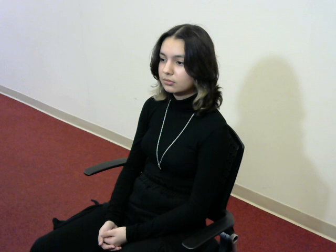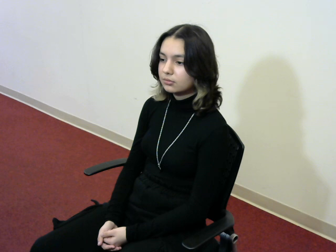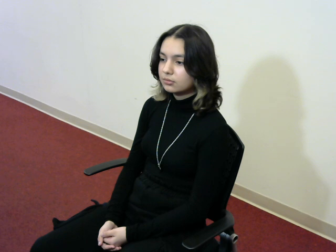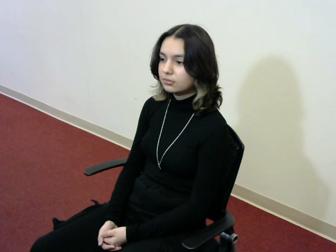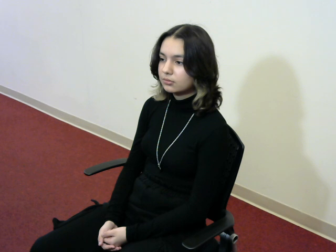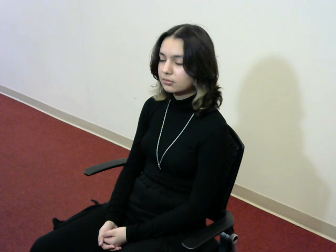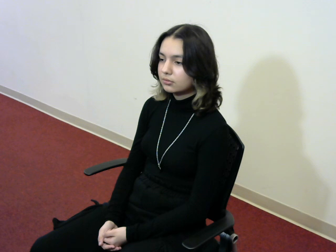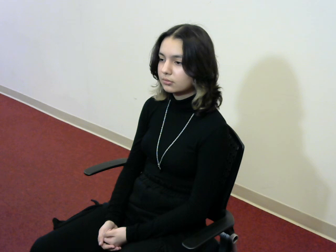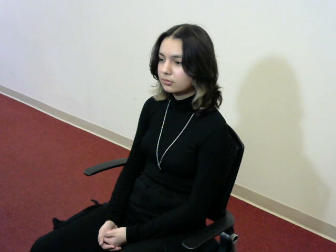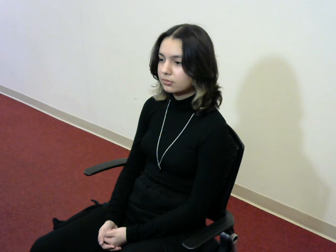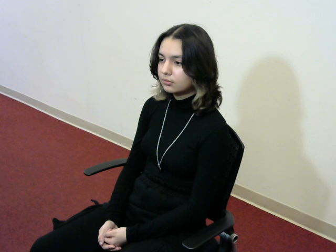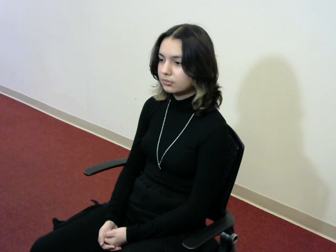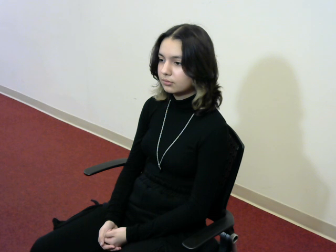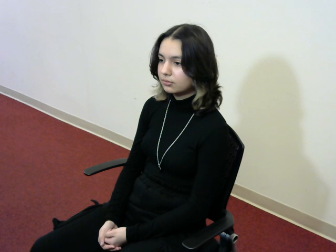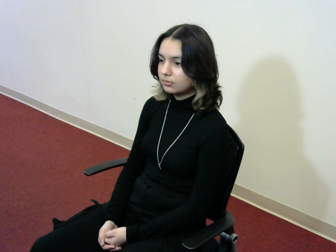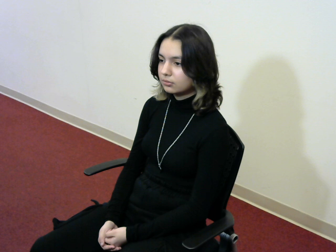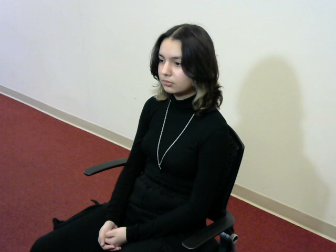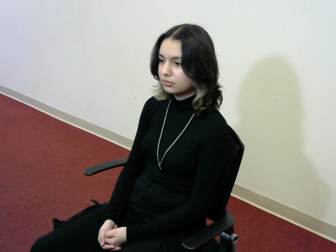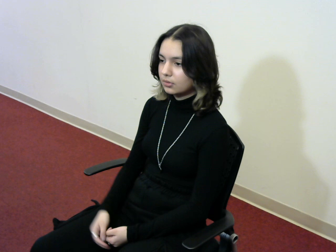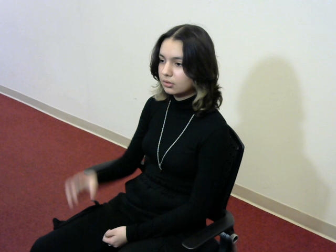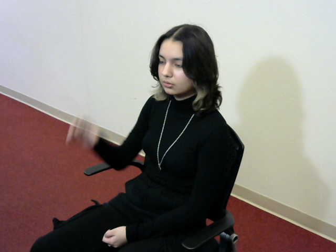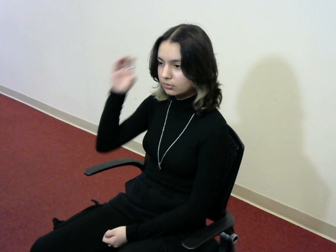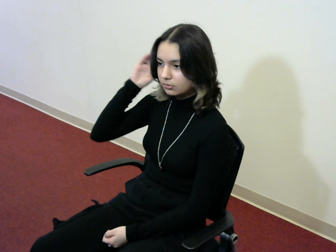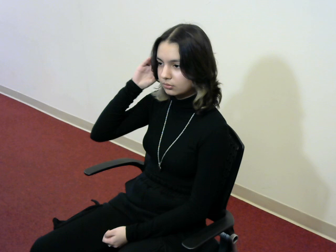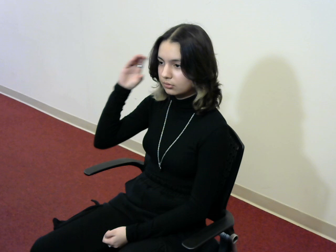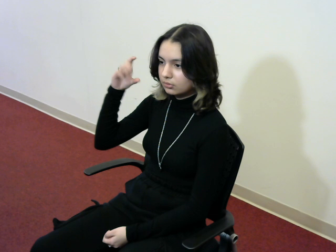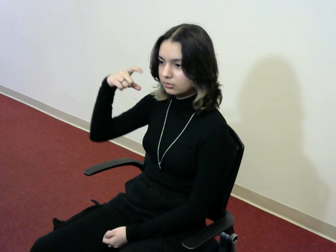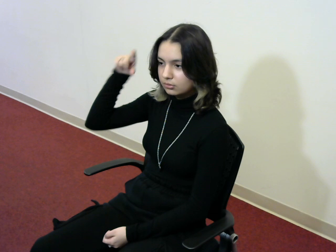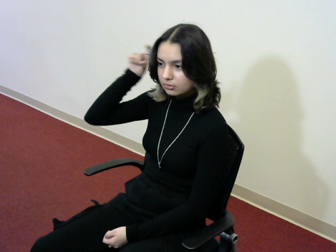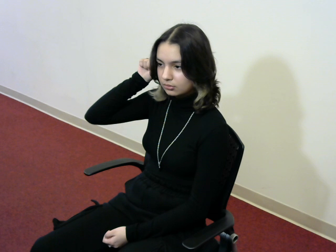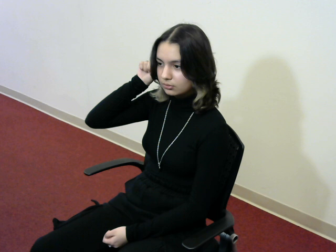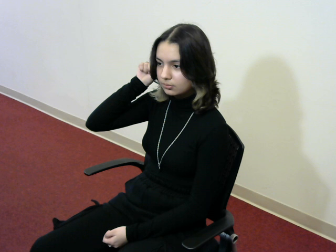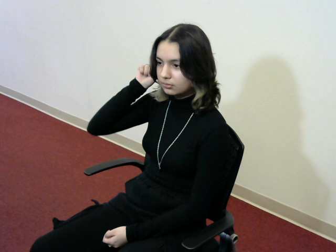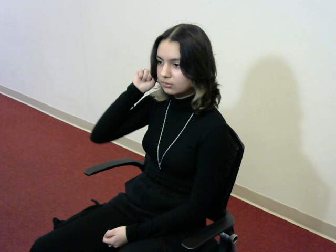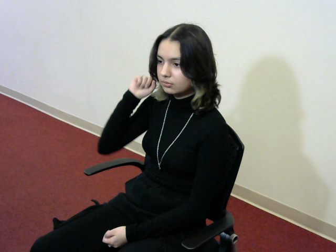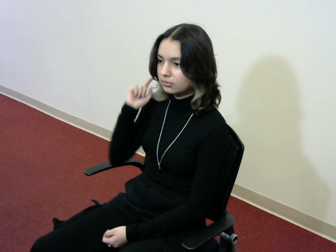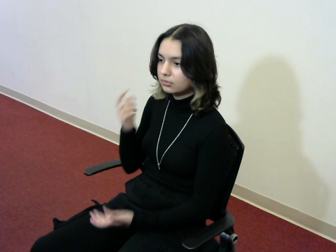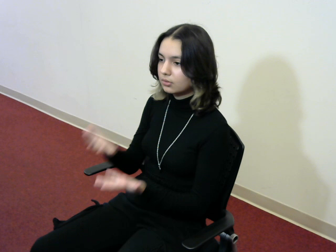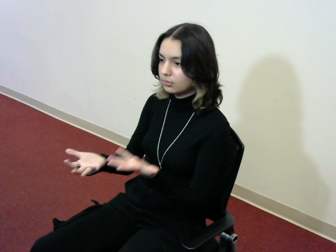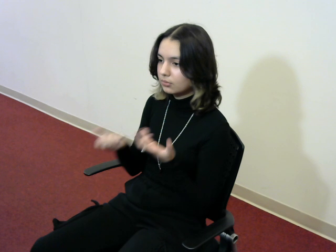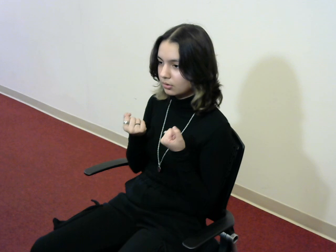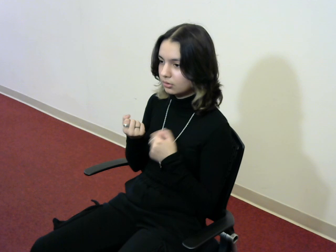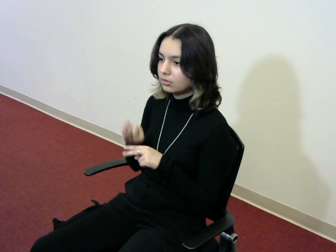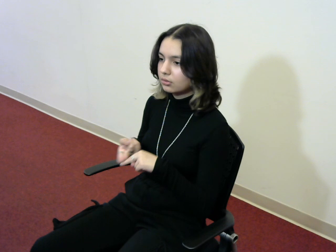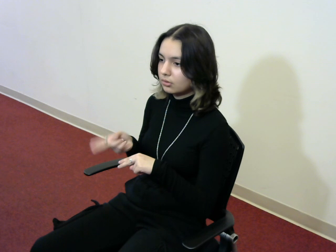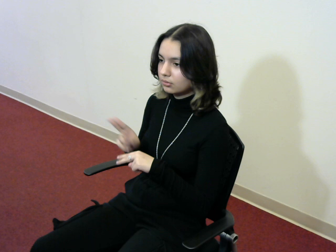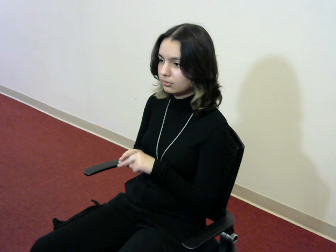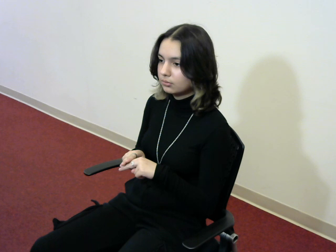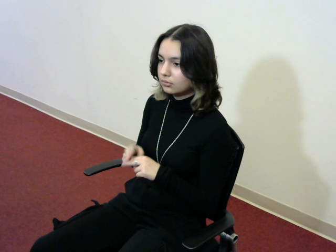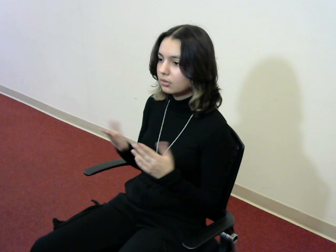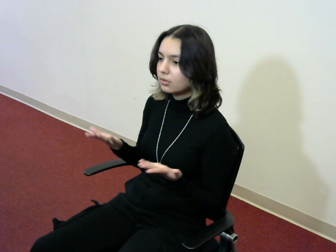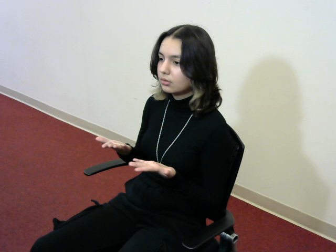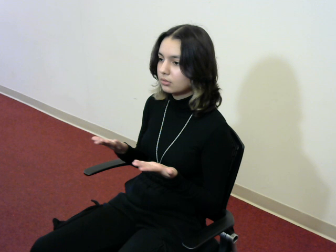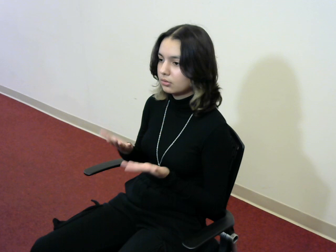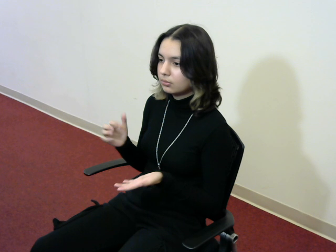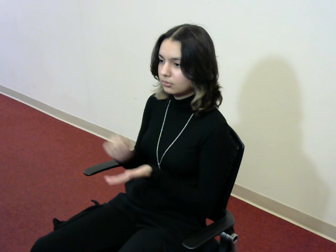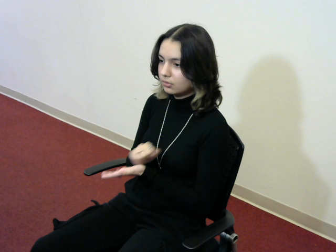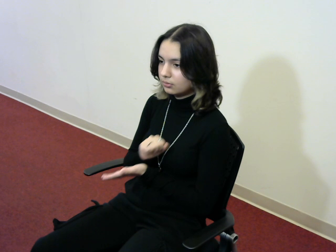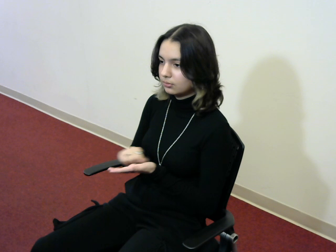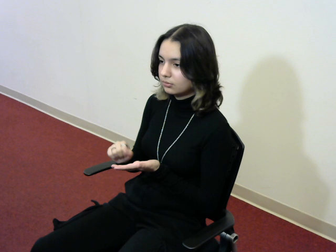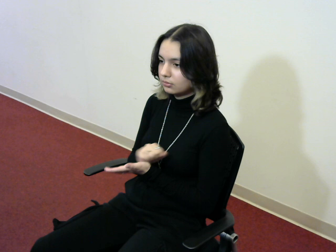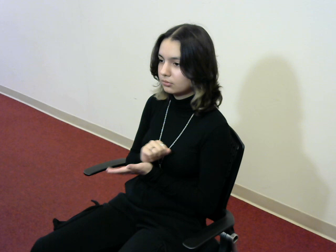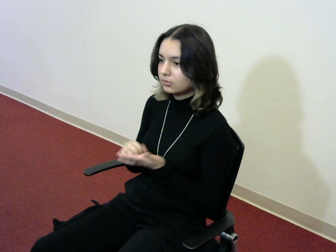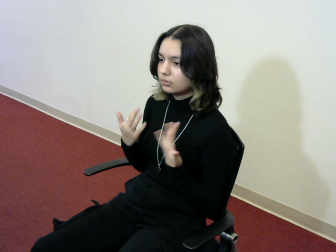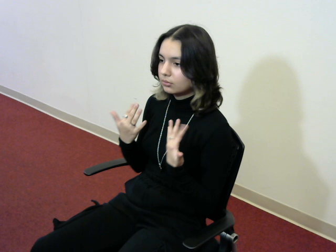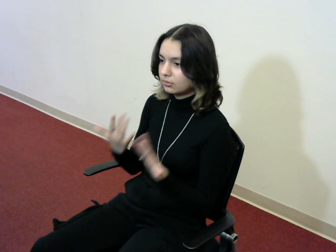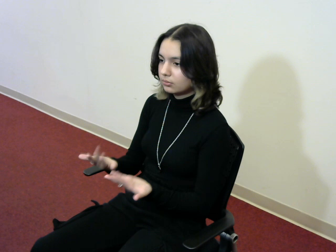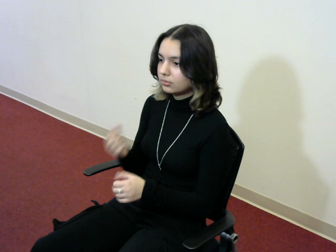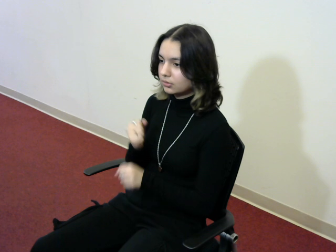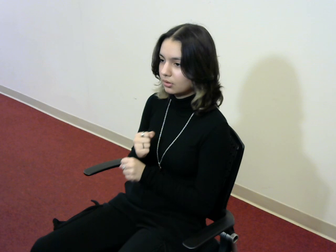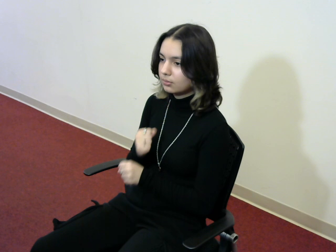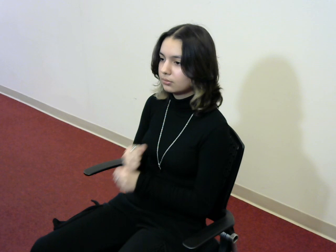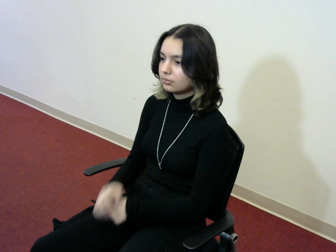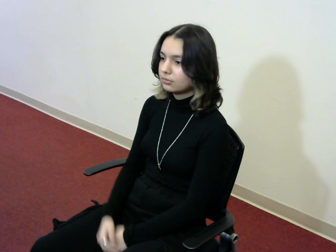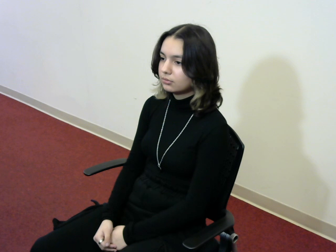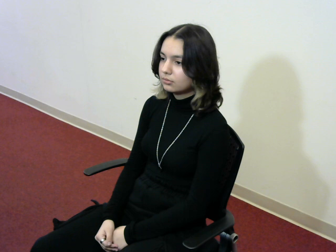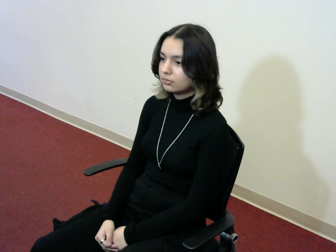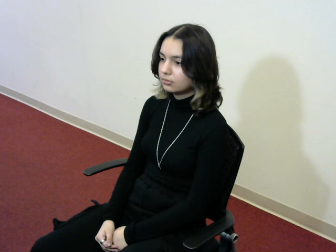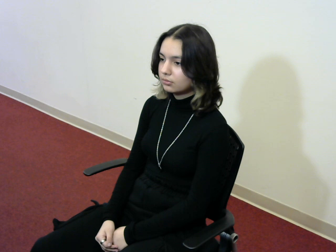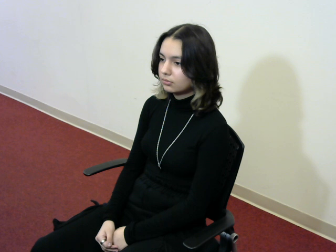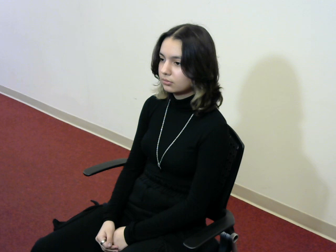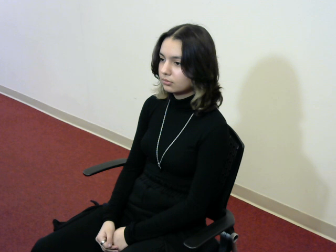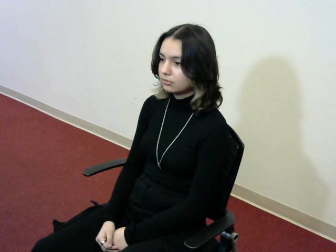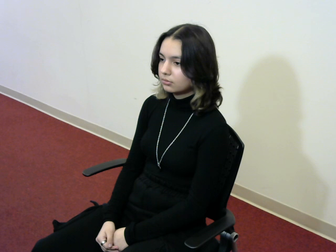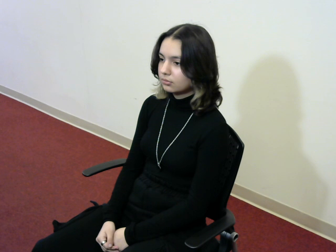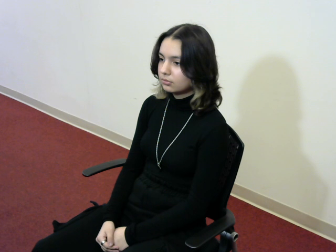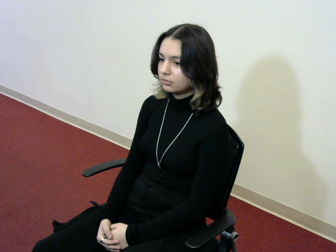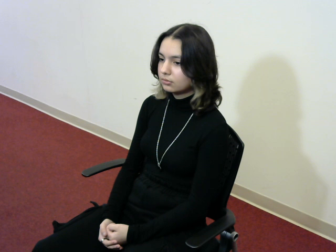Eşitmə aparatı alınması üçün hansı sənədlər tələb edilir?